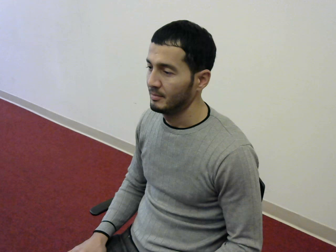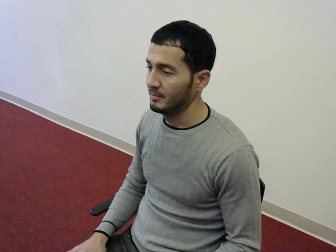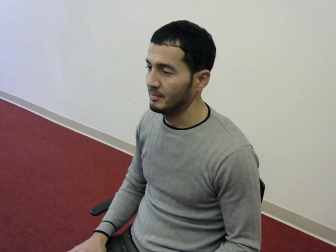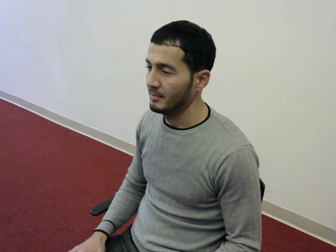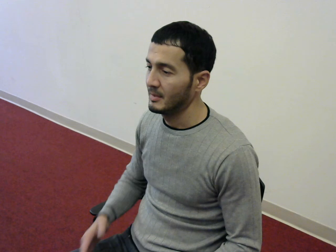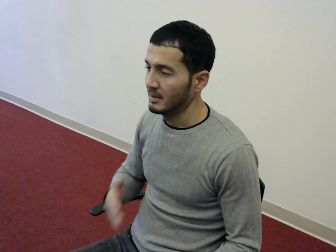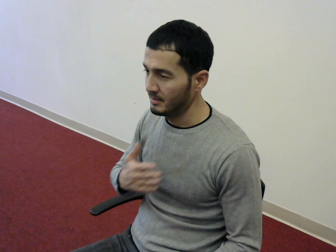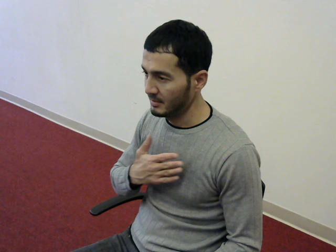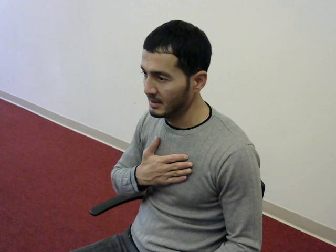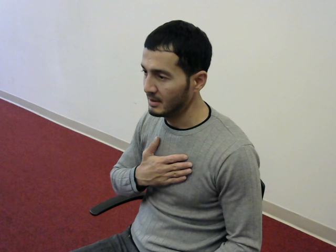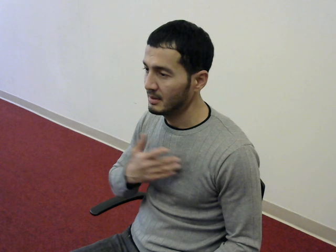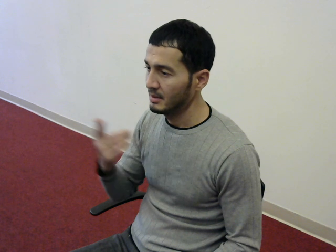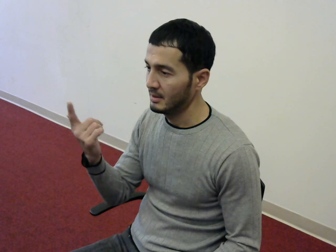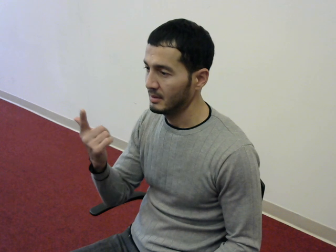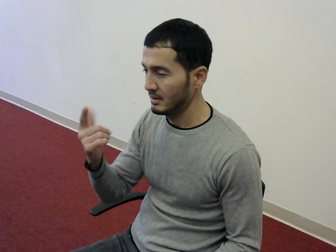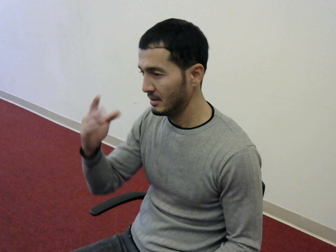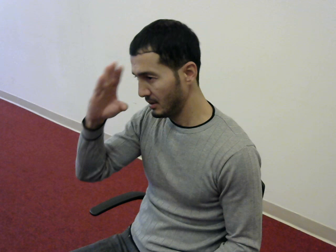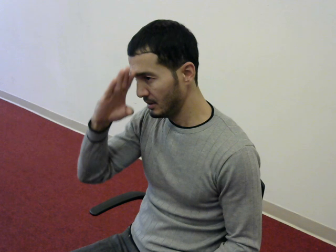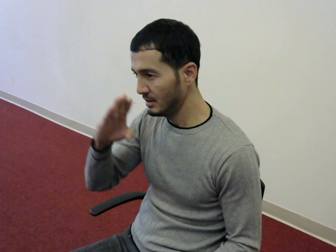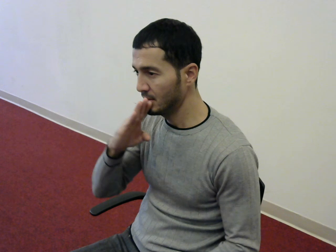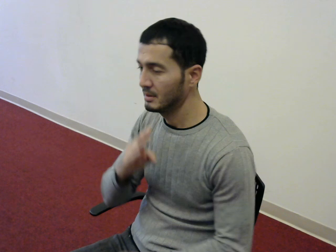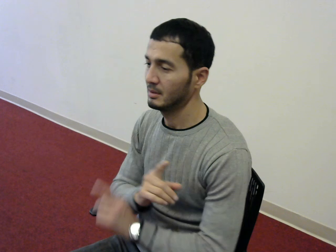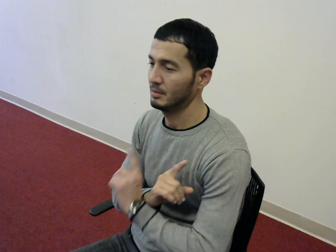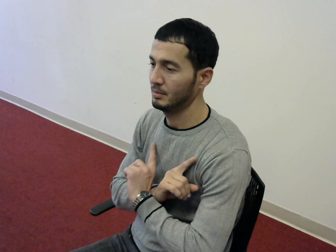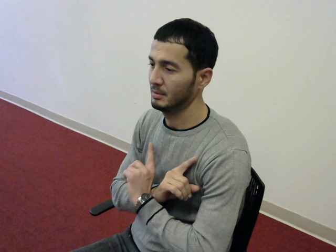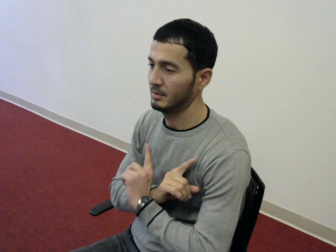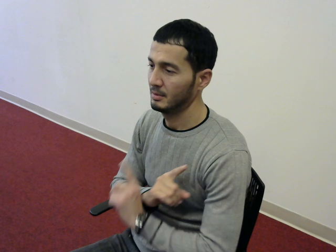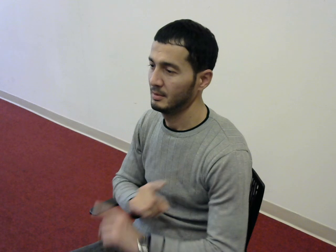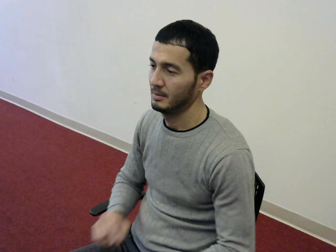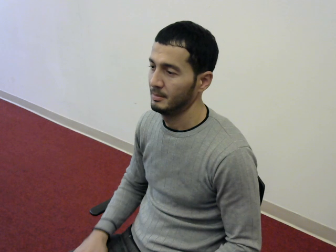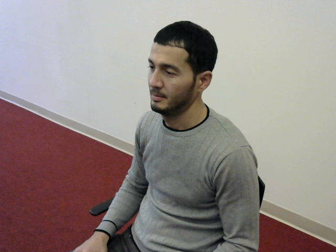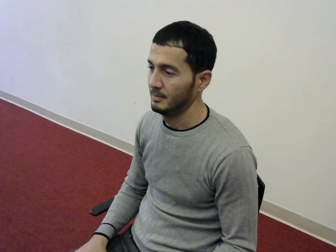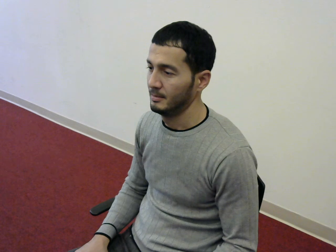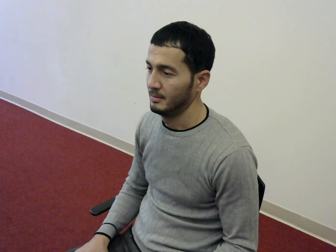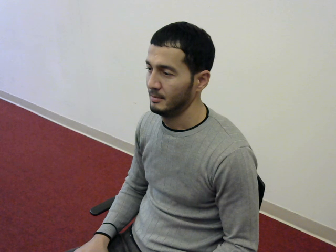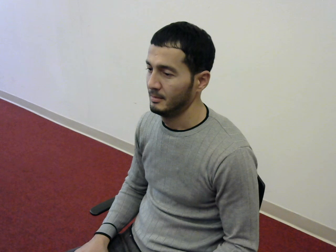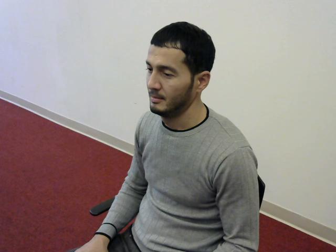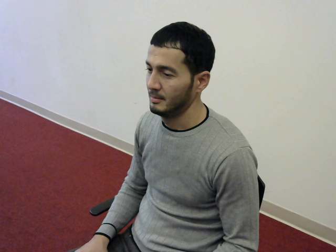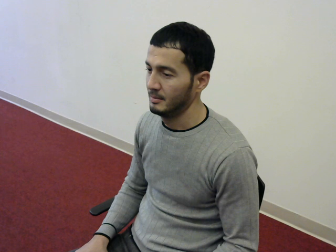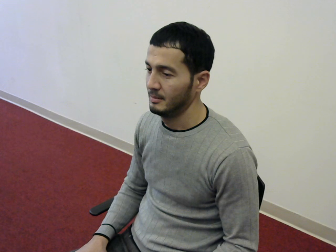Mənim qayınatam rəhmətə gedib